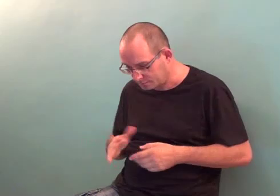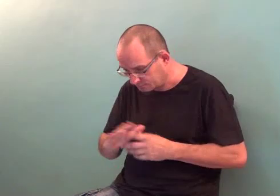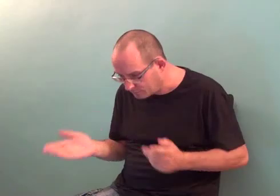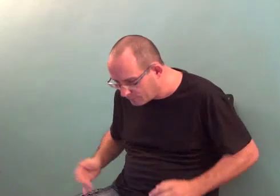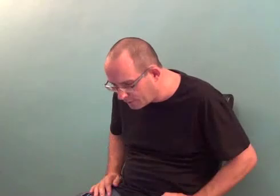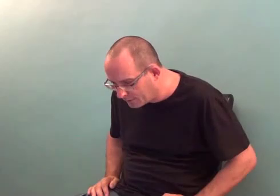Nie?